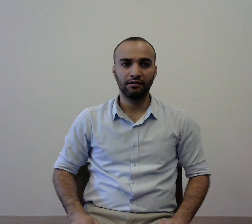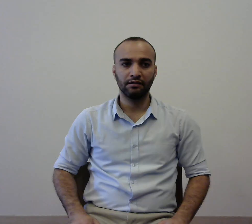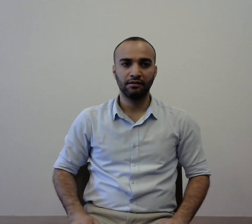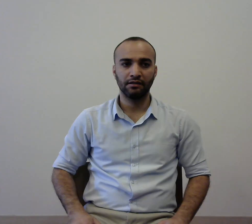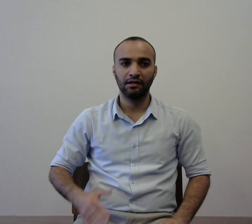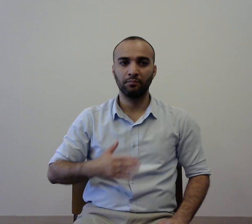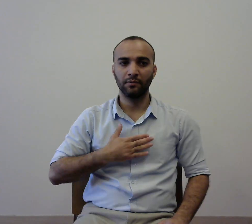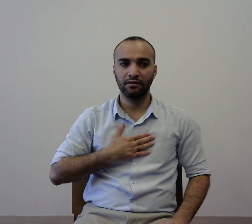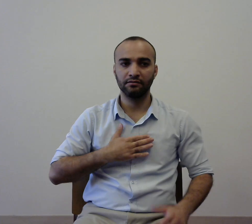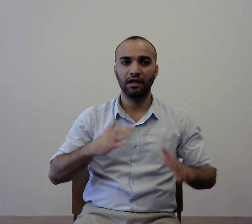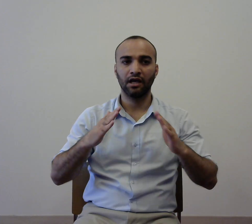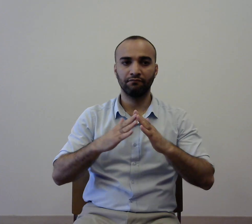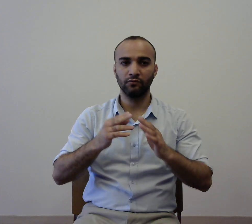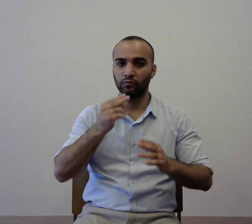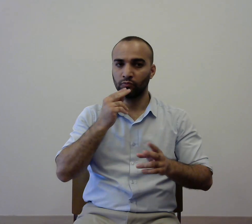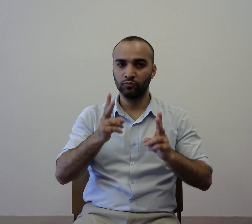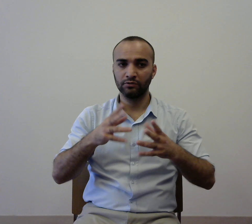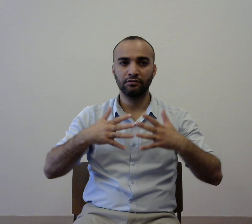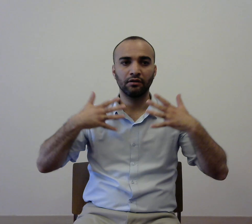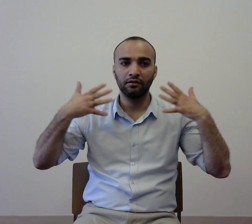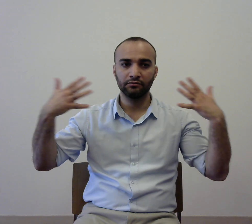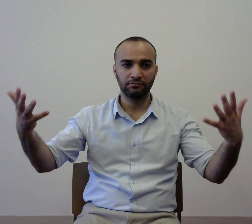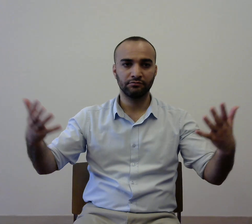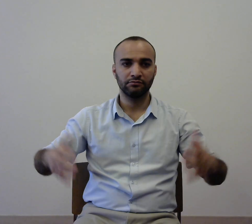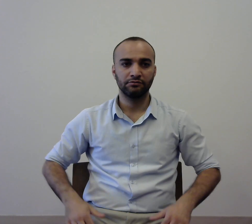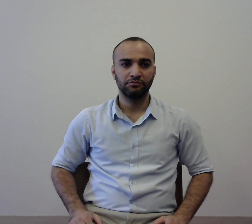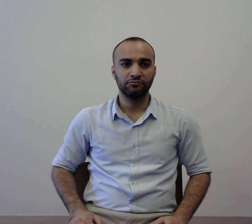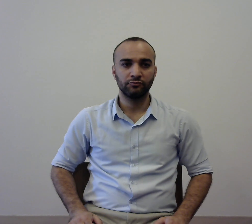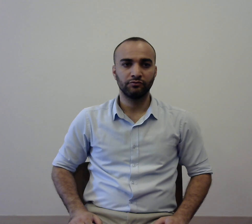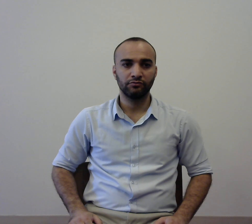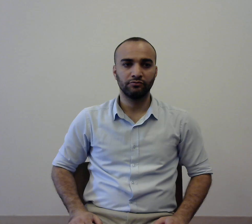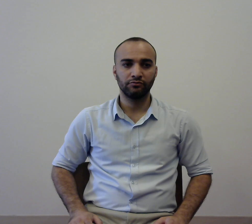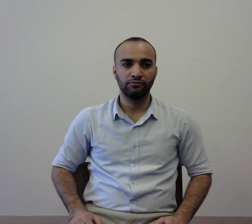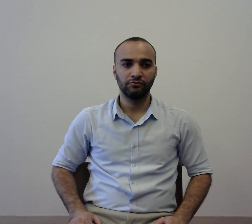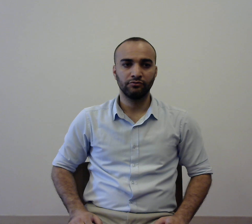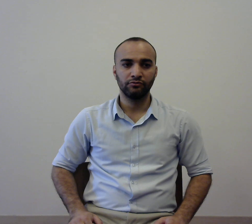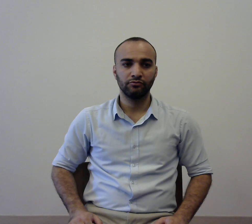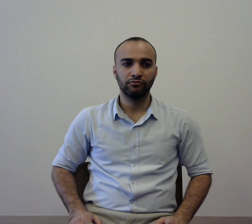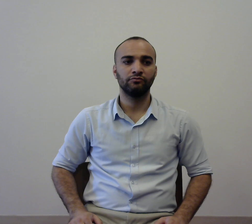Mənim evimin mətbəxi genişdir